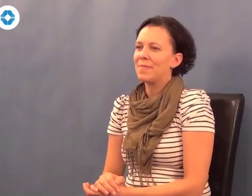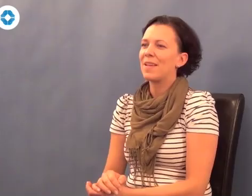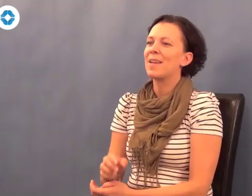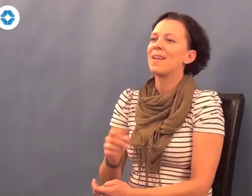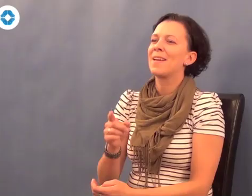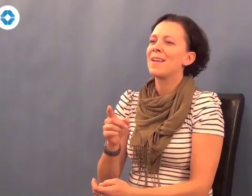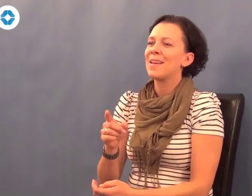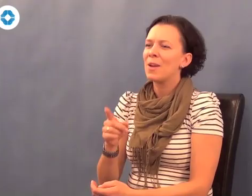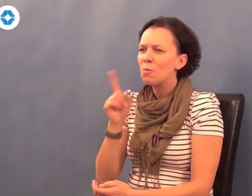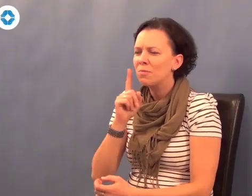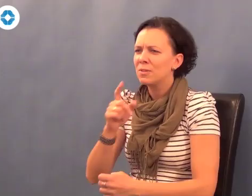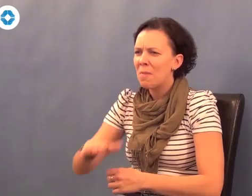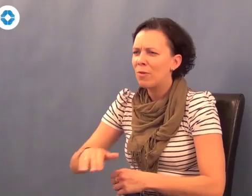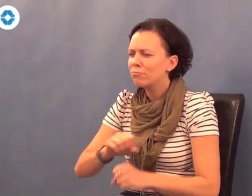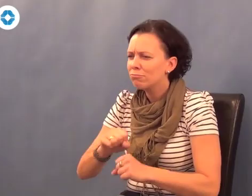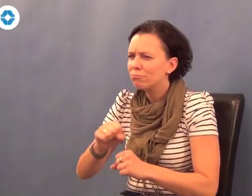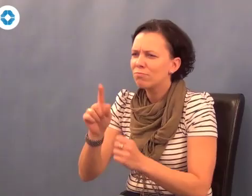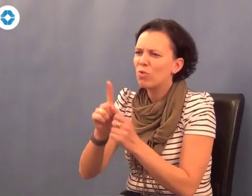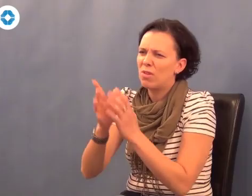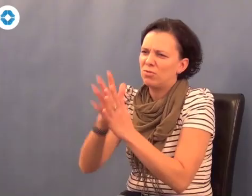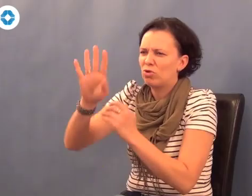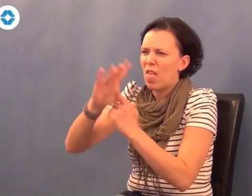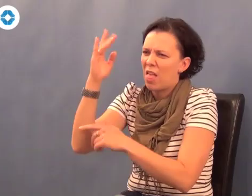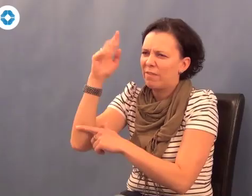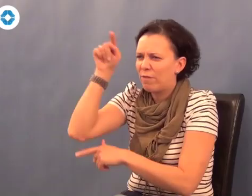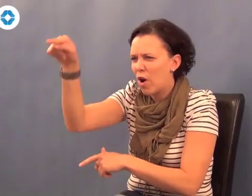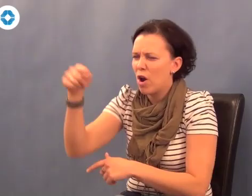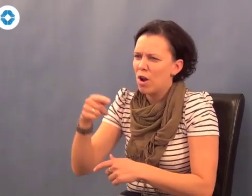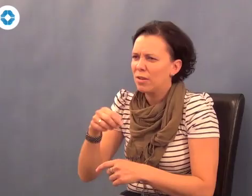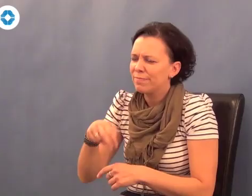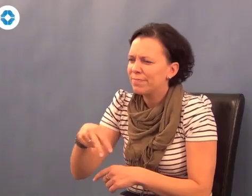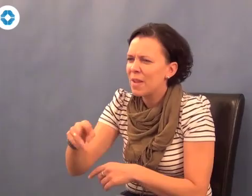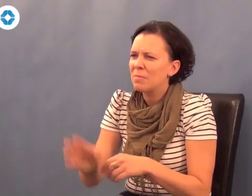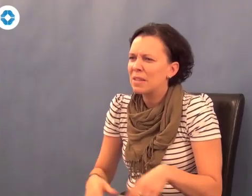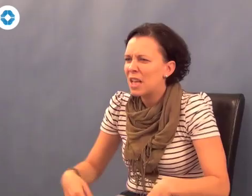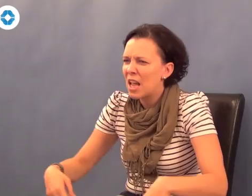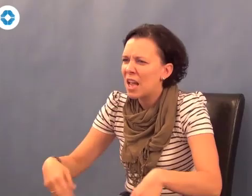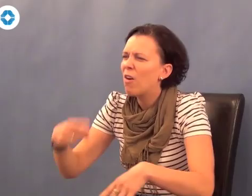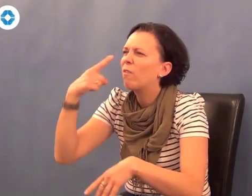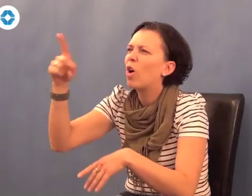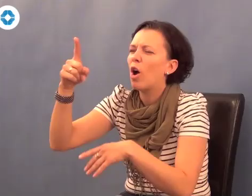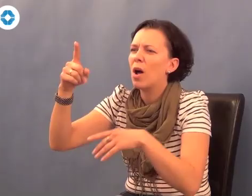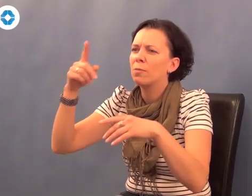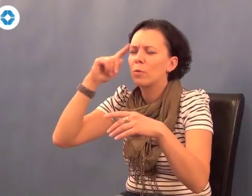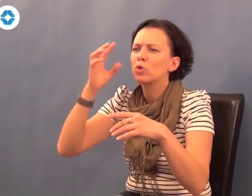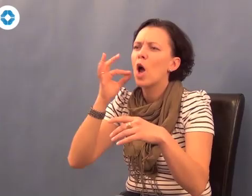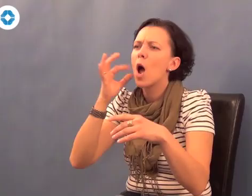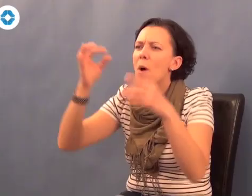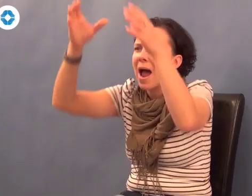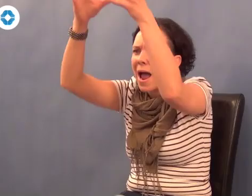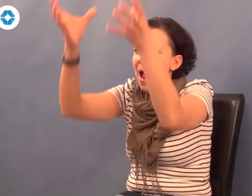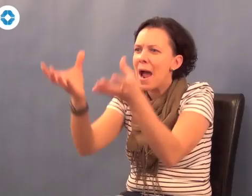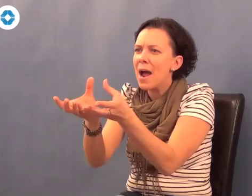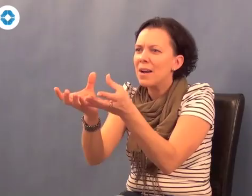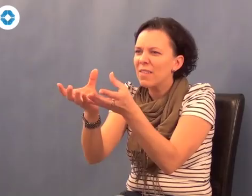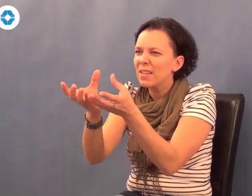Mały chłopiec idzie do lasu, tam są drzewa, pies biegnie, zauważa u góry wiszący ul pszczeli.